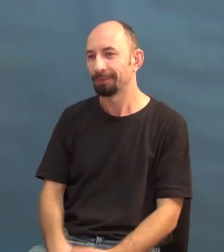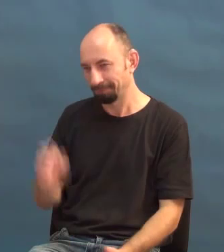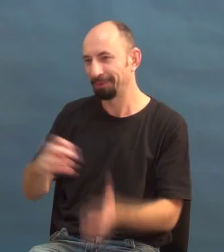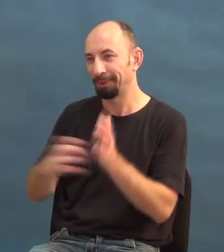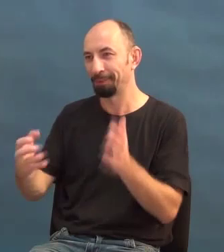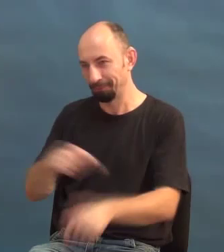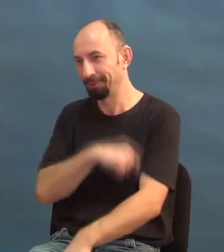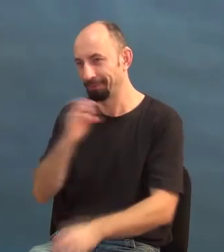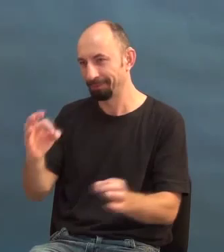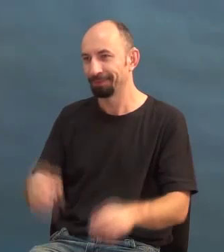Dobrze, pogadamy długo.